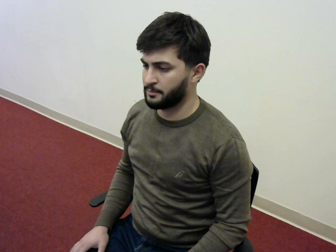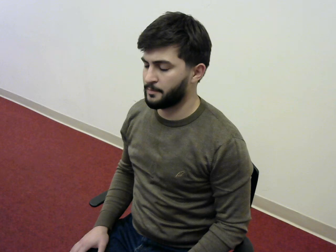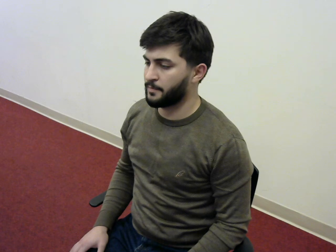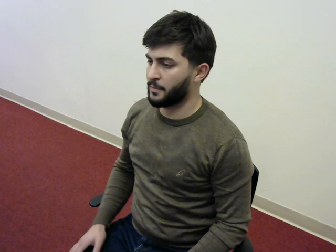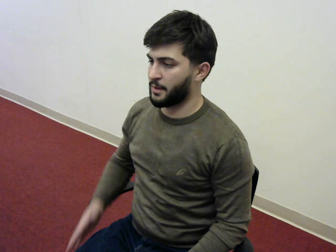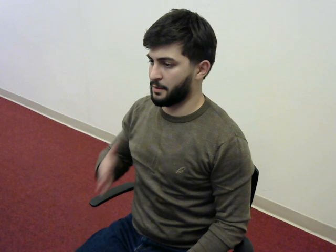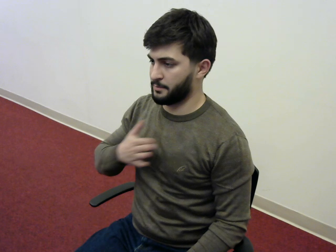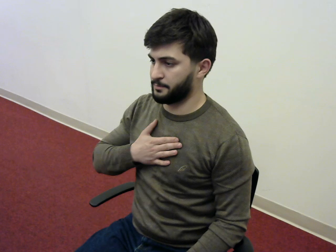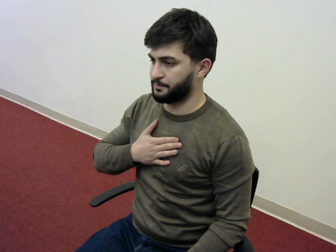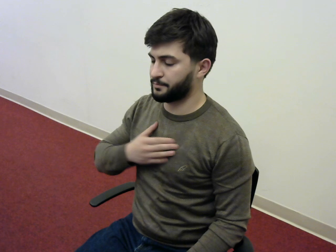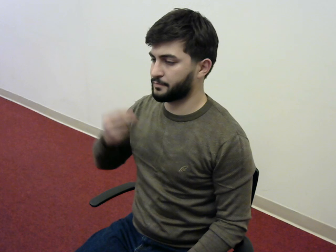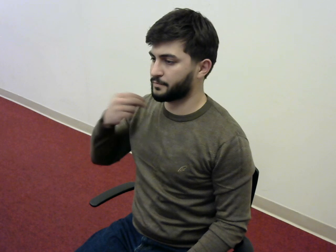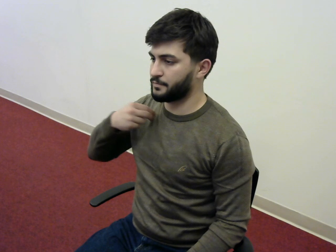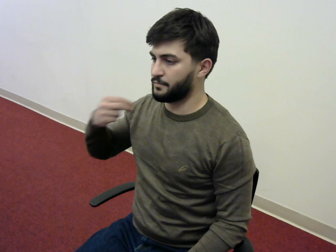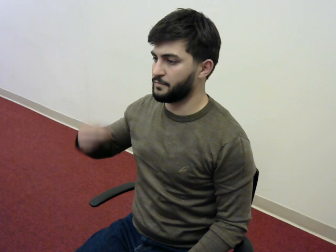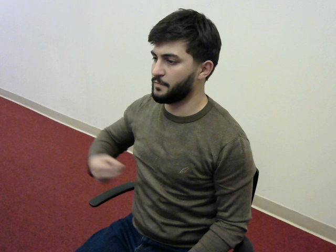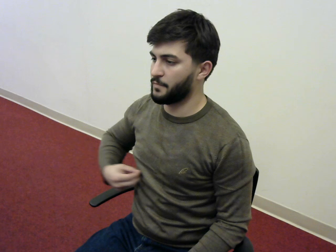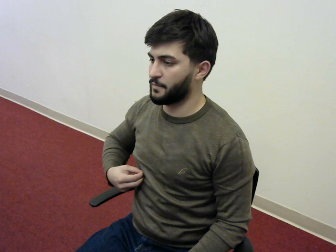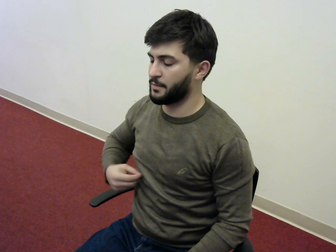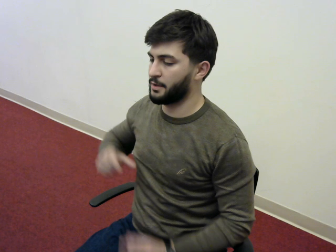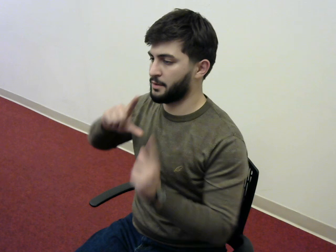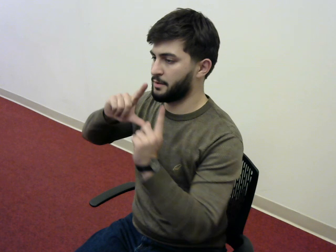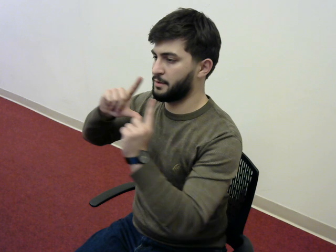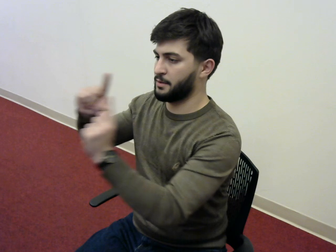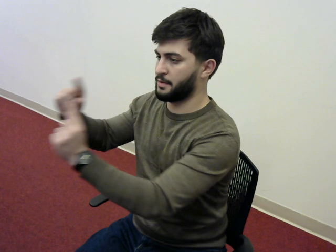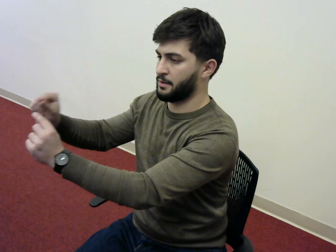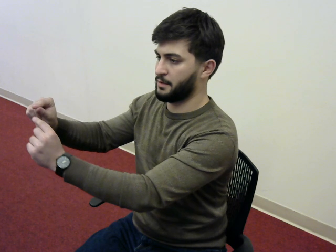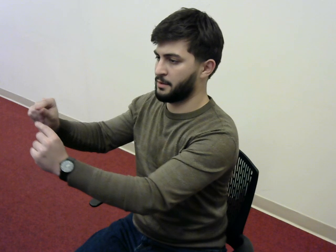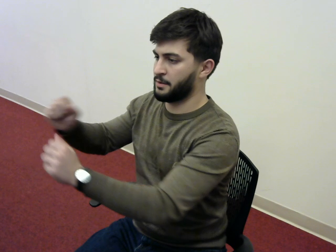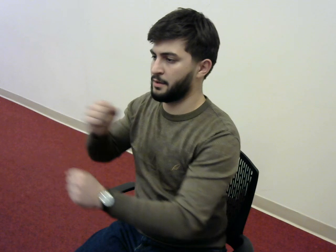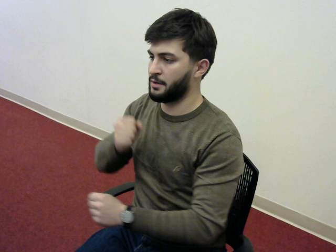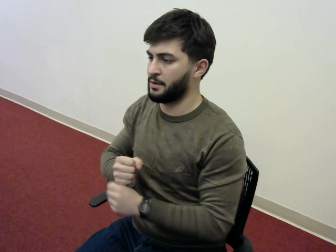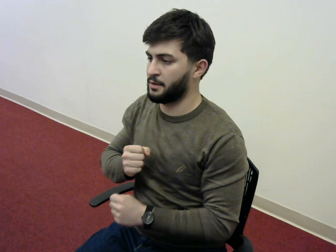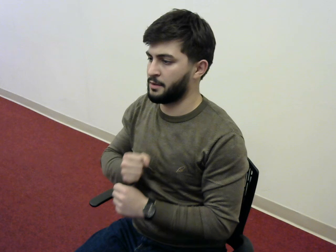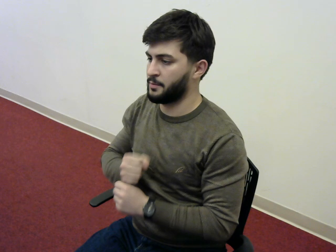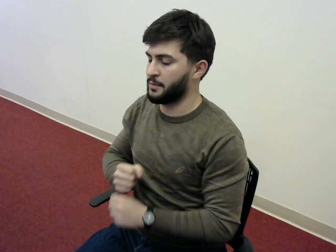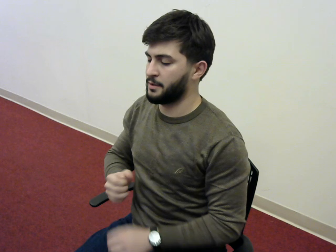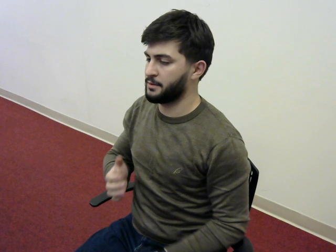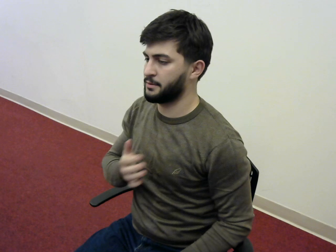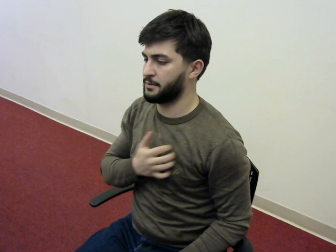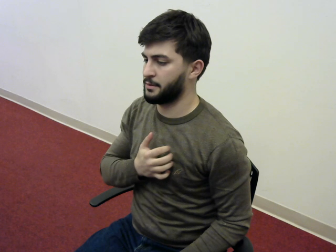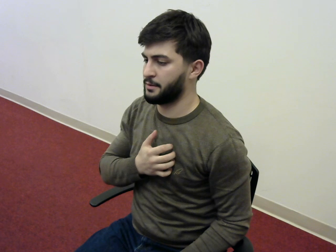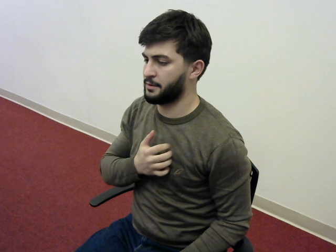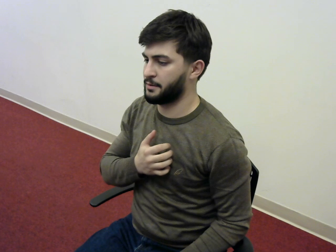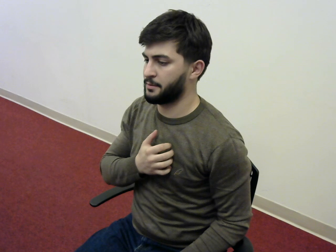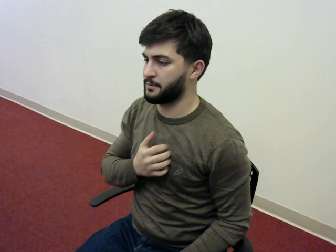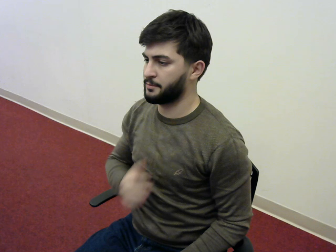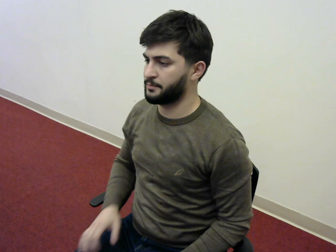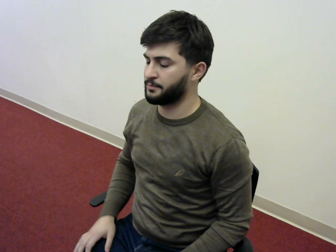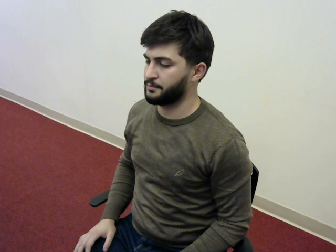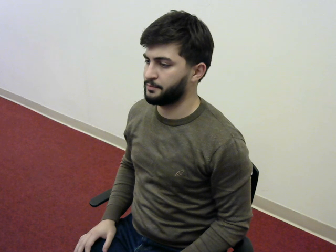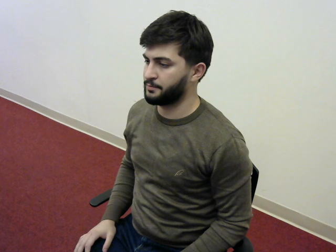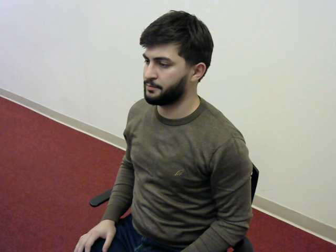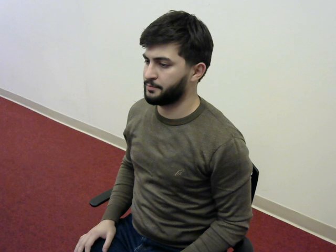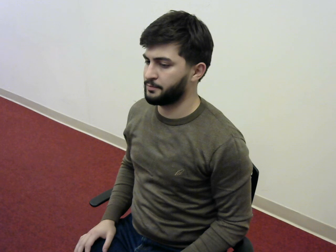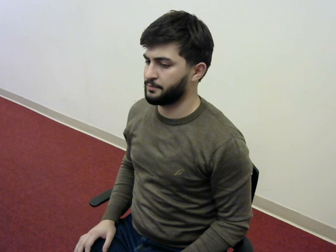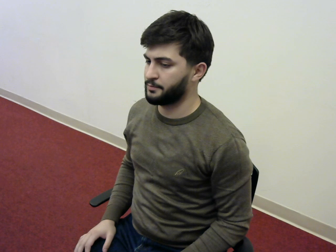Mən Fransaya səyahet etmək istəyirəm